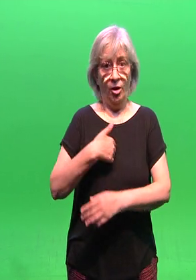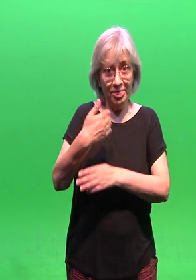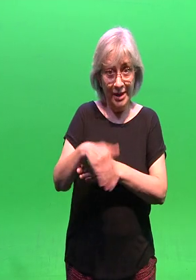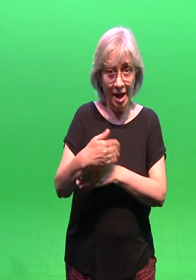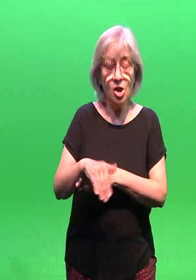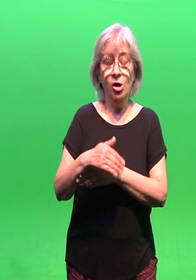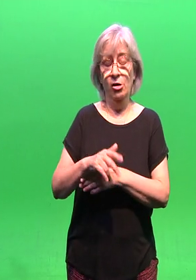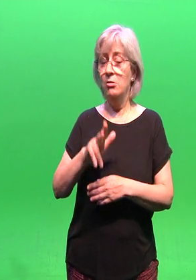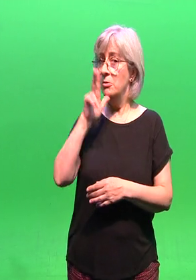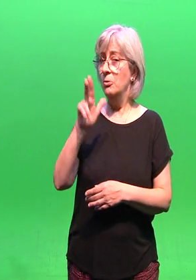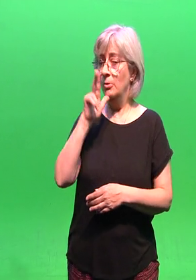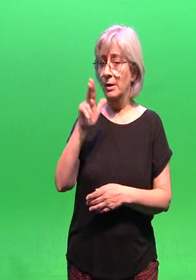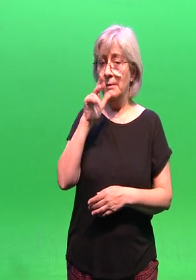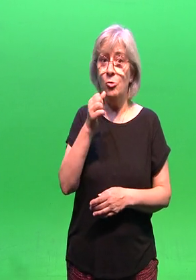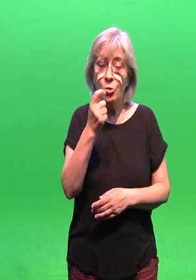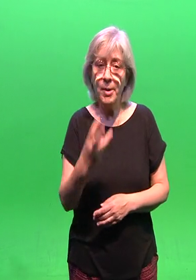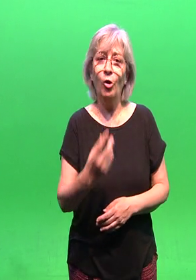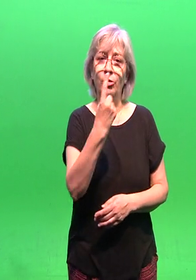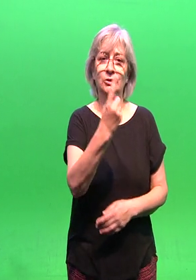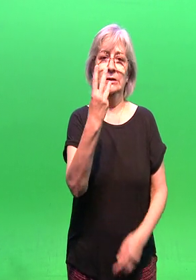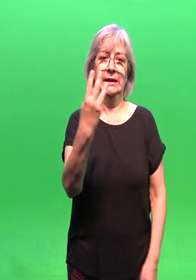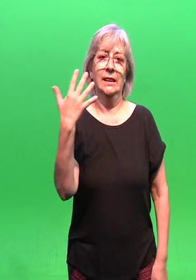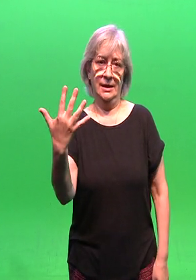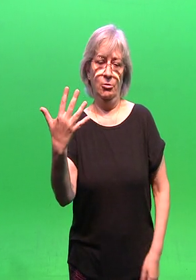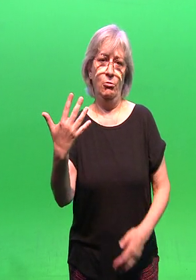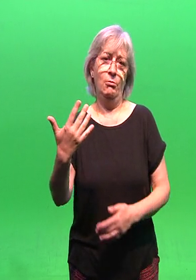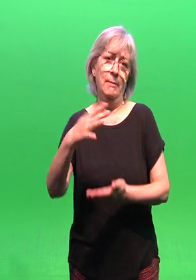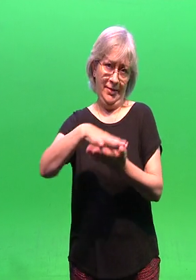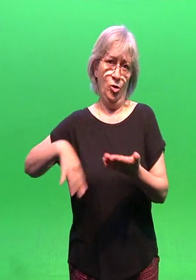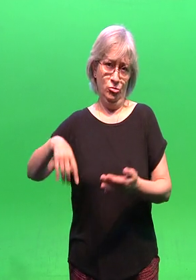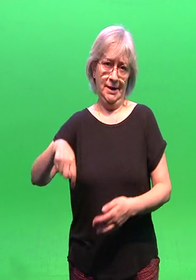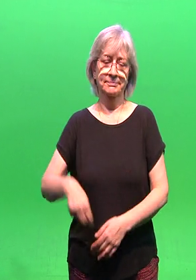La meva adreça és carrer Huelva número cent trenta-cinc, de Barcelona.